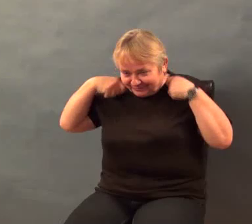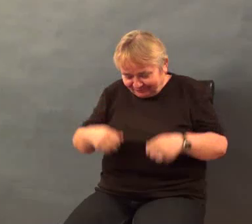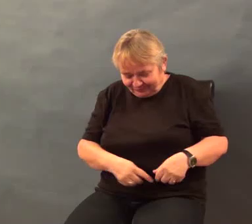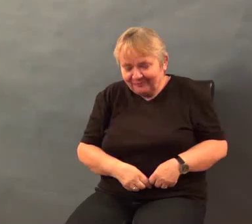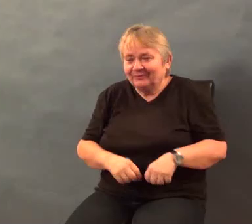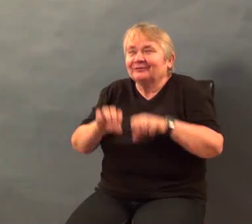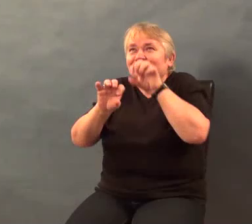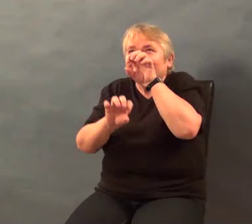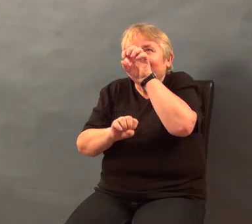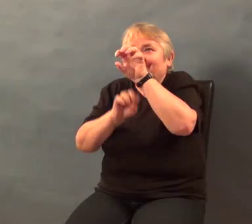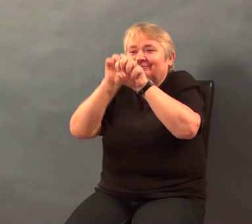Wspina się po drabinie.